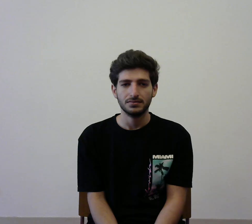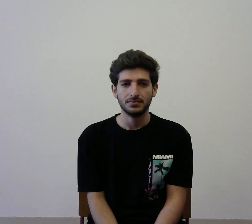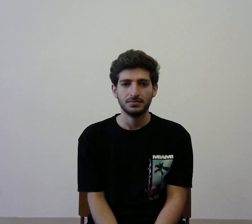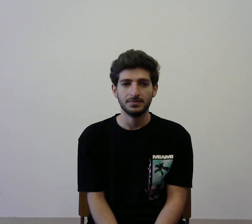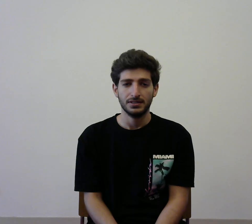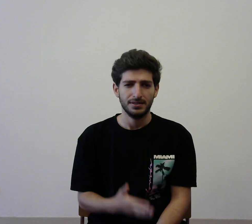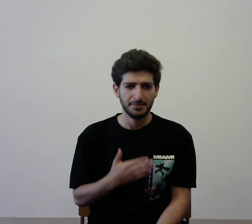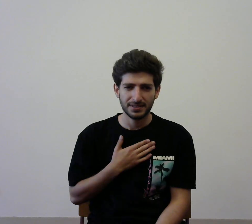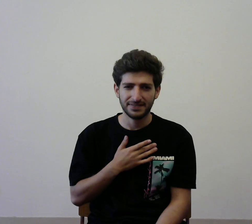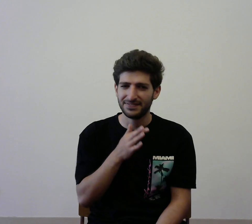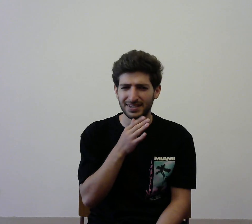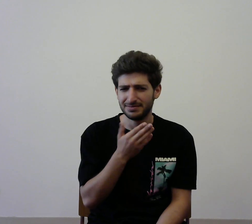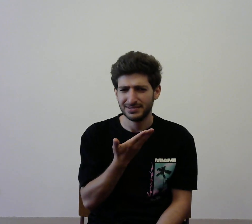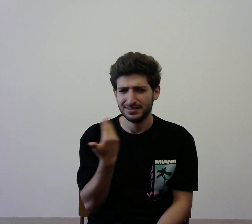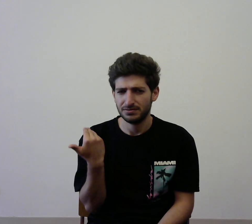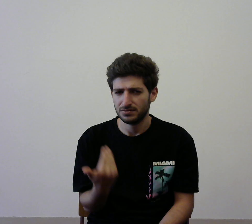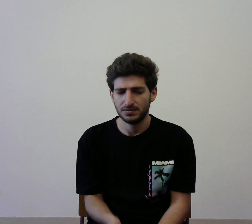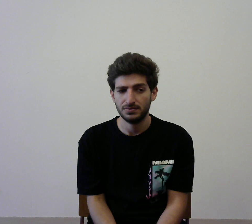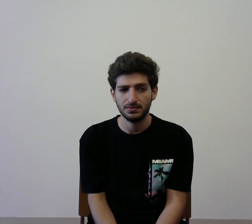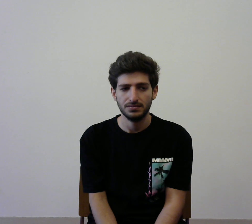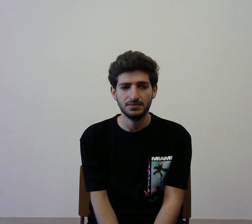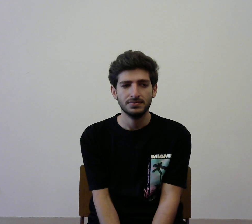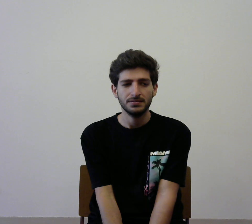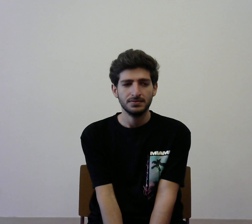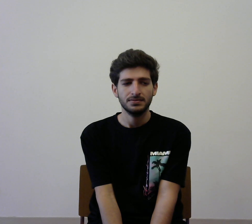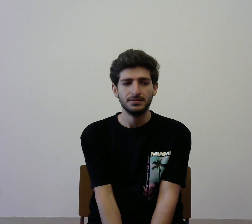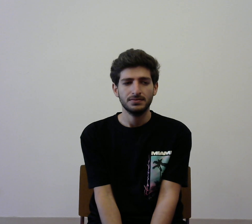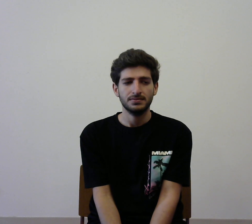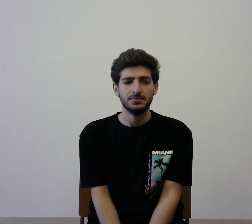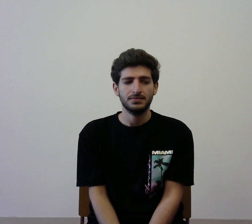Mənim vaxtım yoxdur